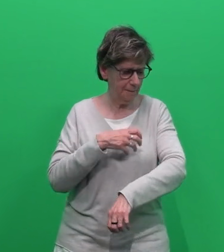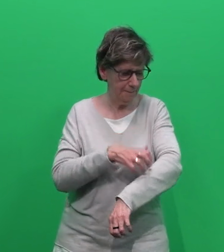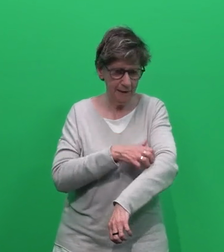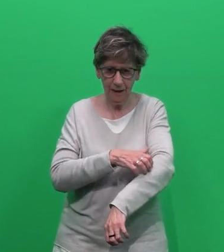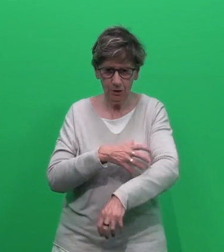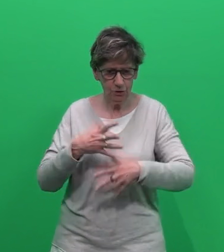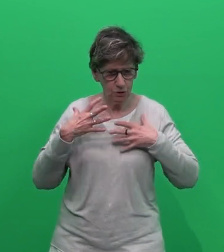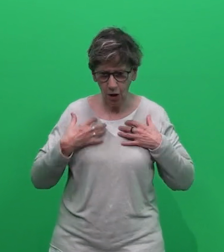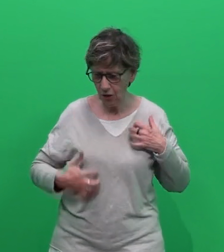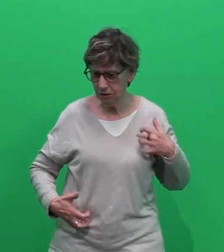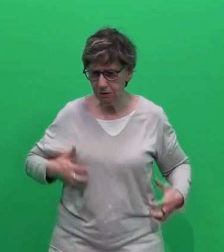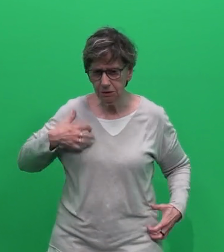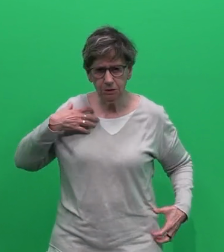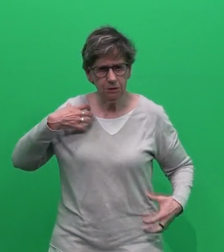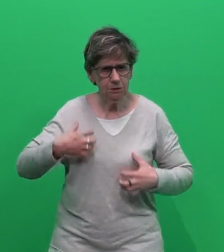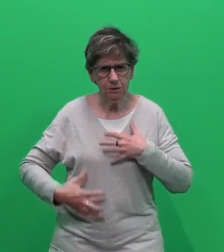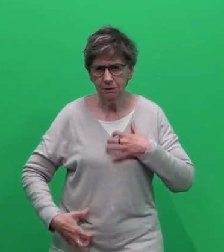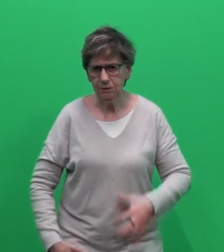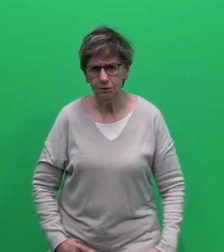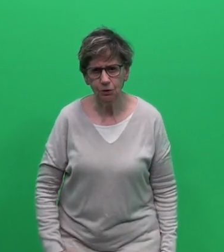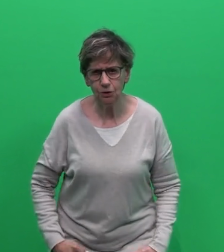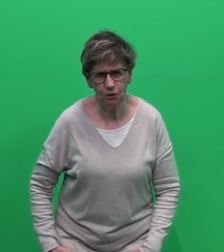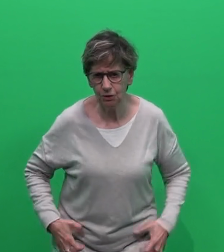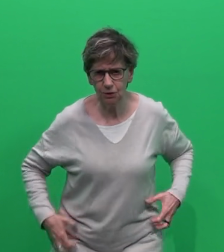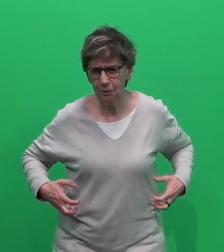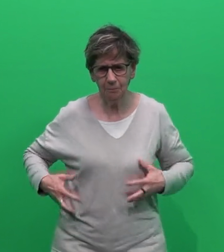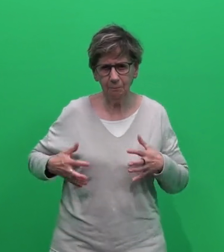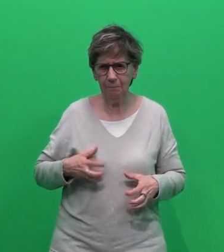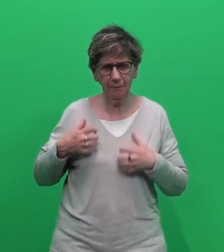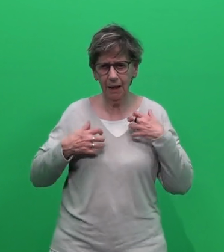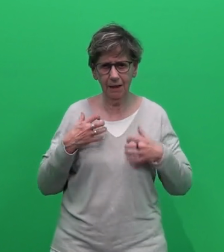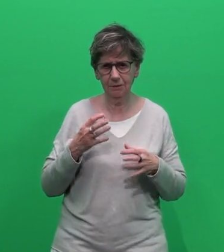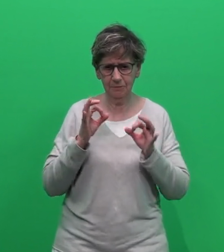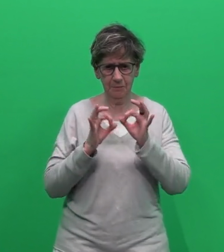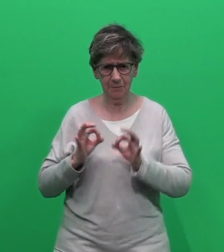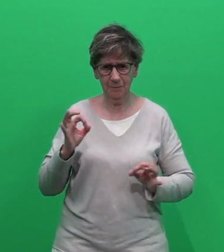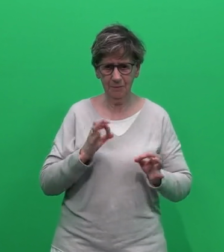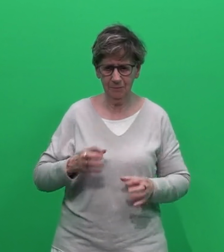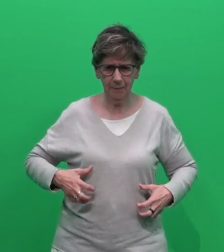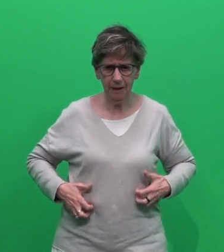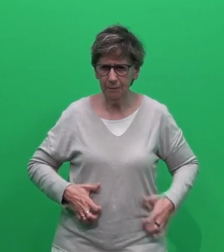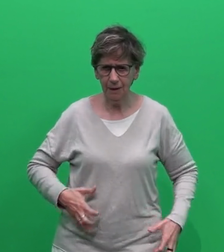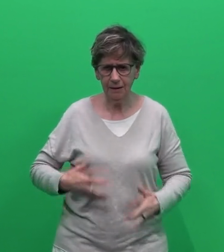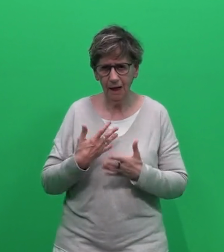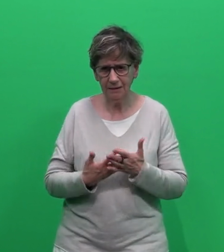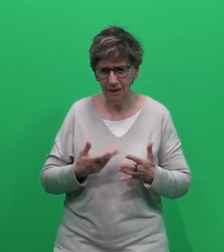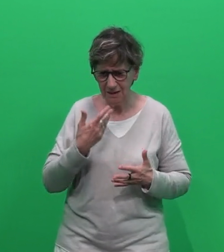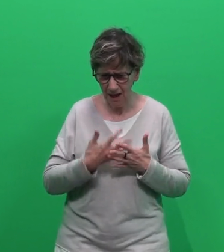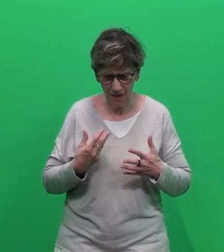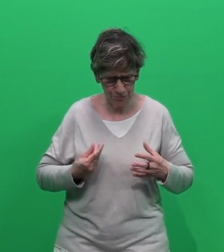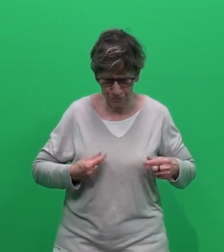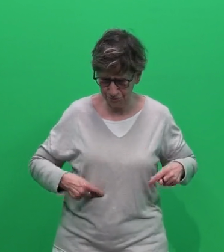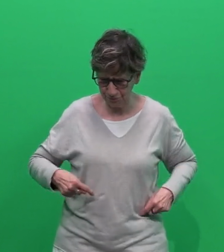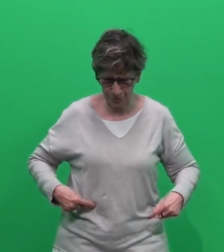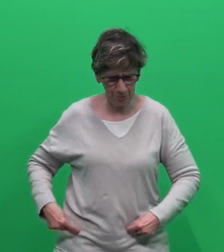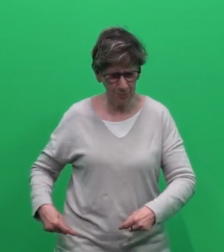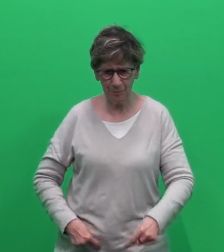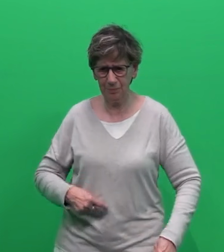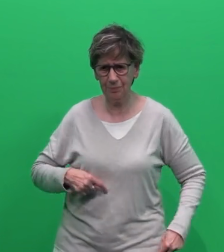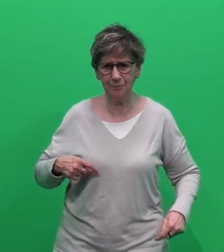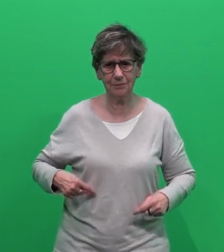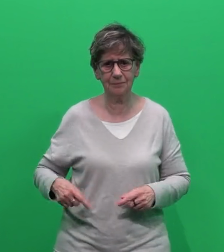Em pica molt per tot arreu, per tot el cos, per les cames i per tot arreu em pica i tinc taques, fins i tot tinc puntets amb sang per tot el cos.